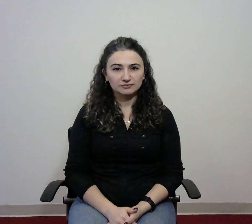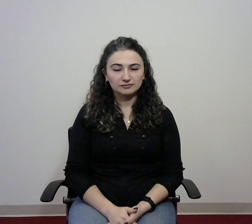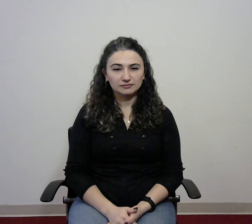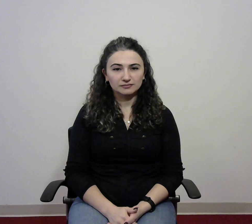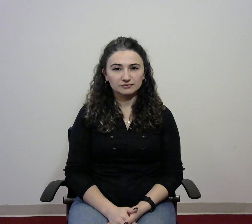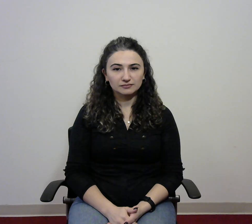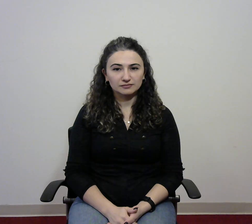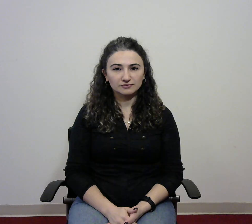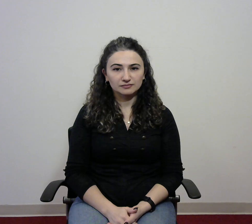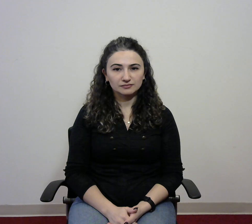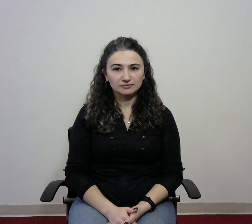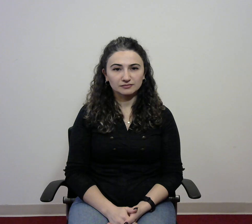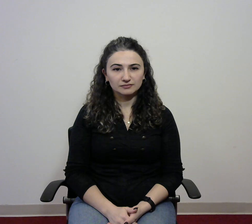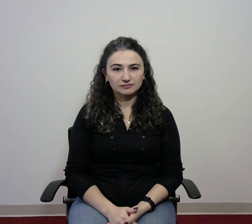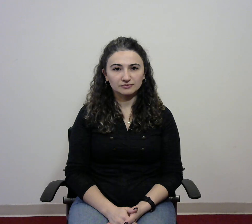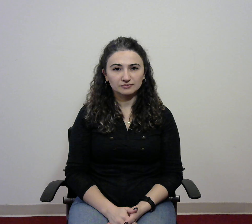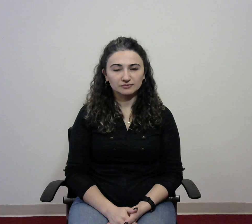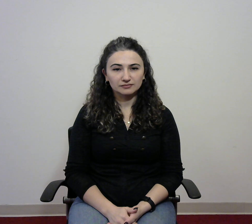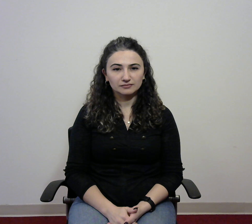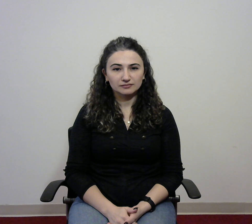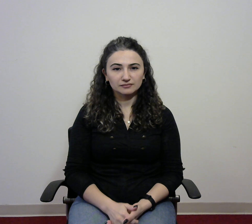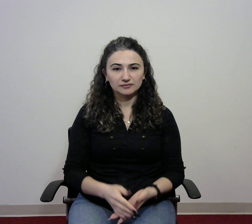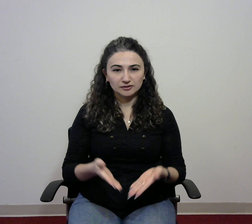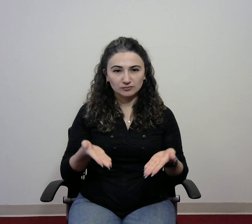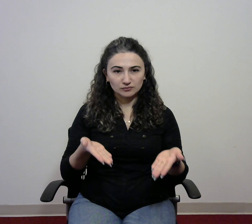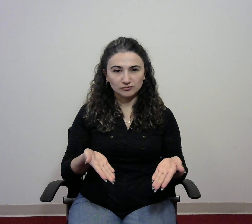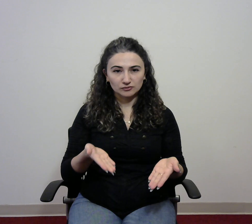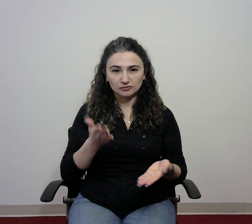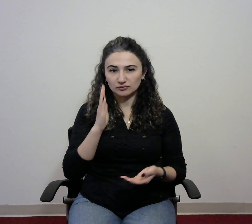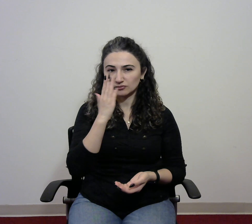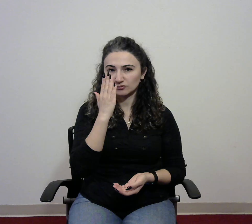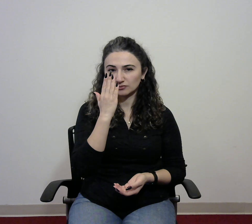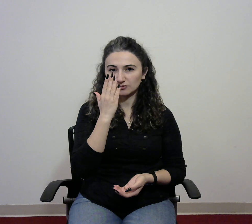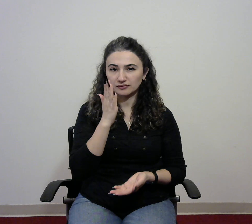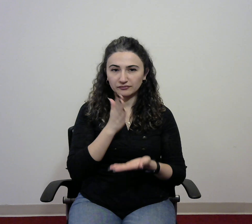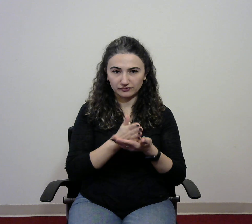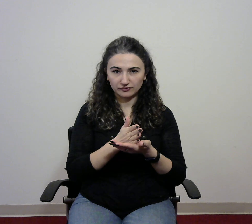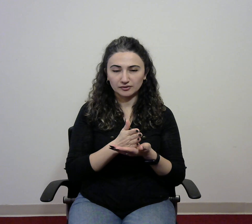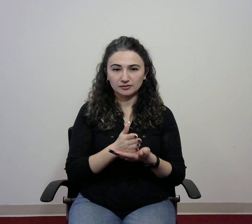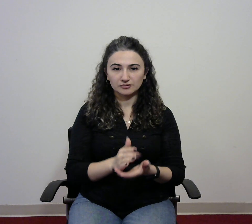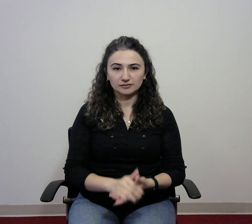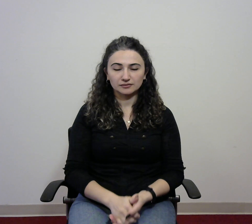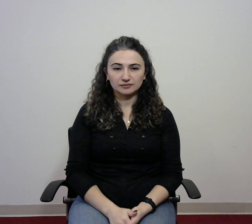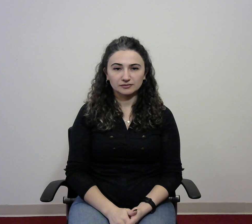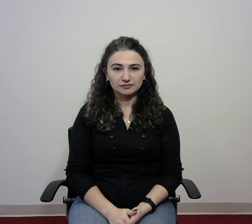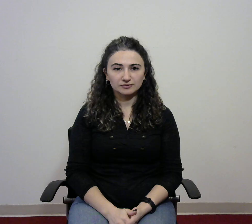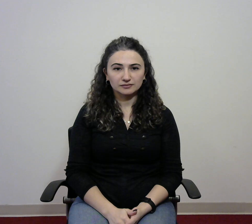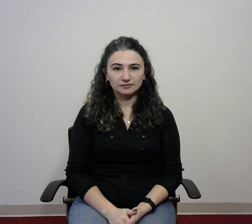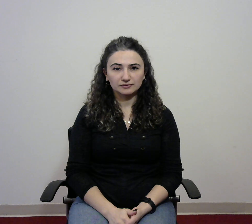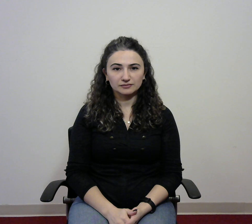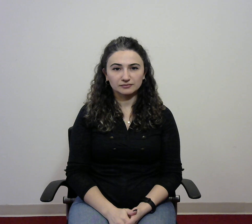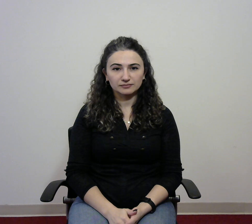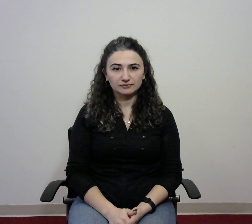Burda güzgü varmı?